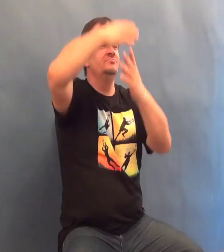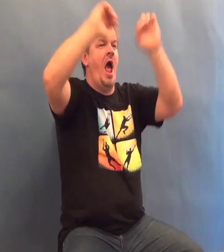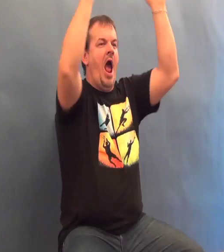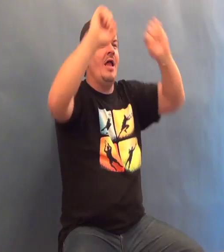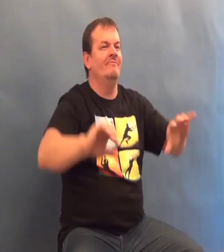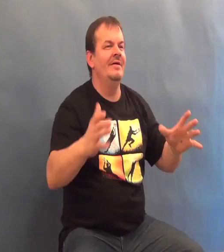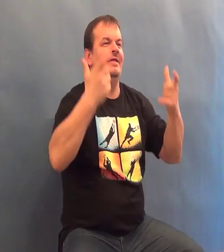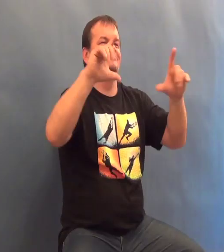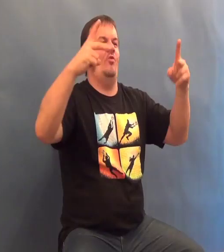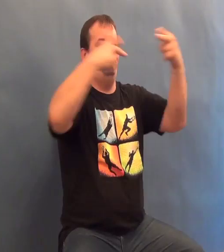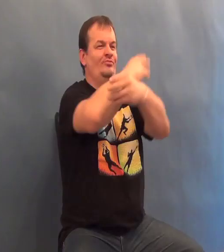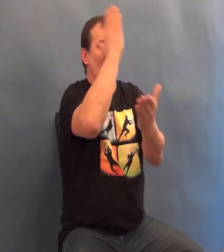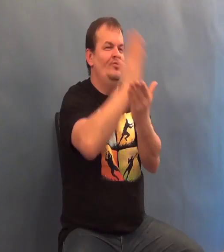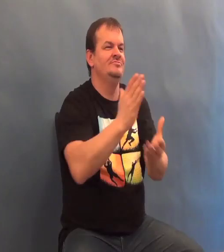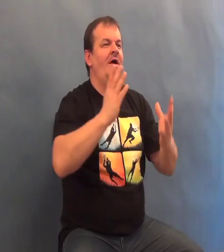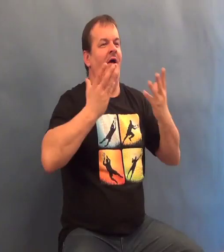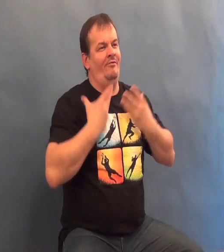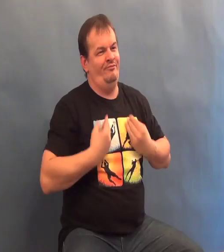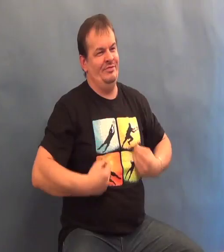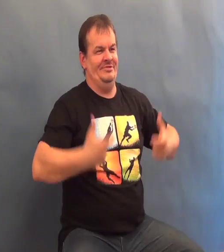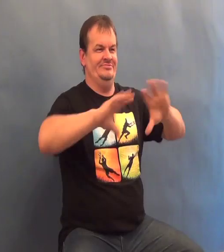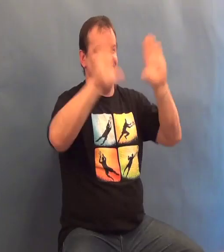Już wyłączono alarm, więc wszystko jest w porządku.